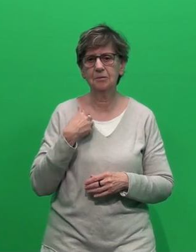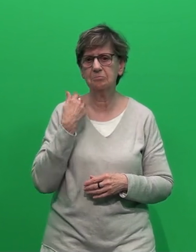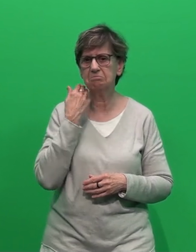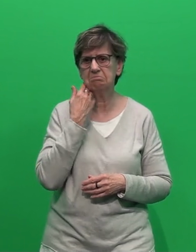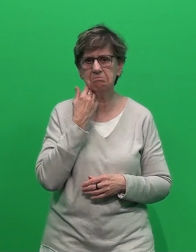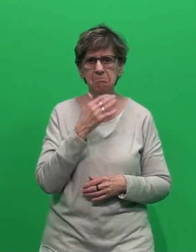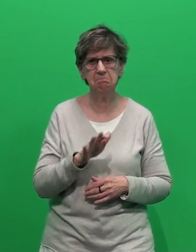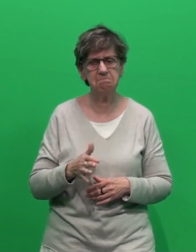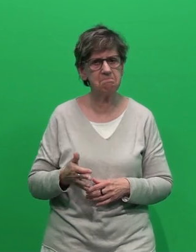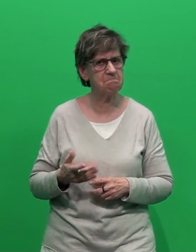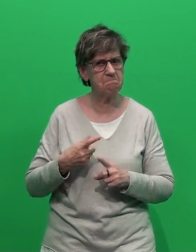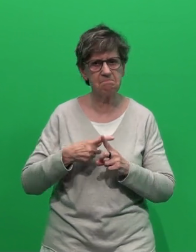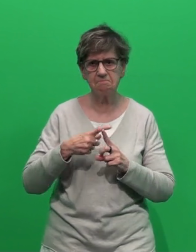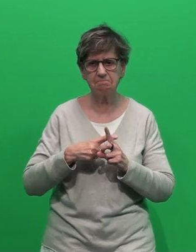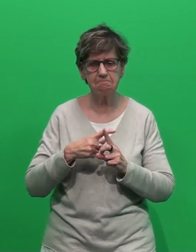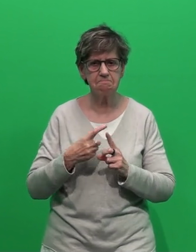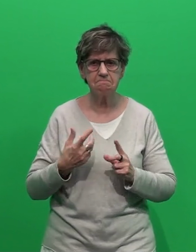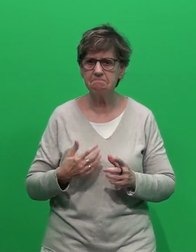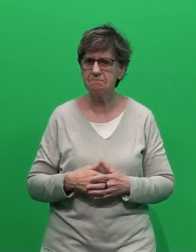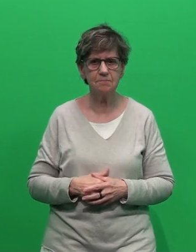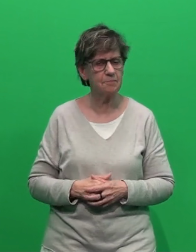No sé quants graus.